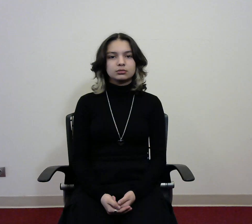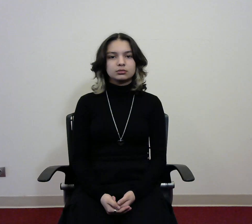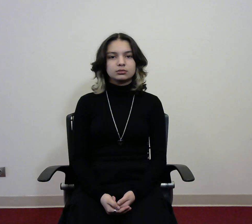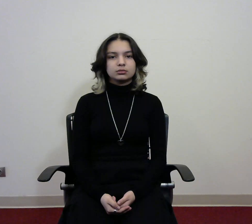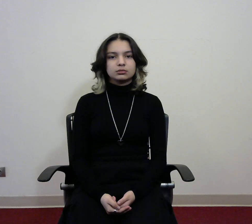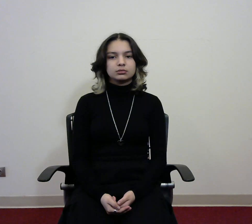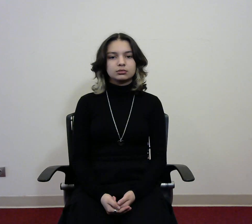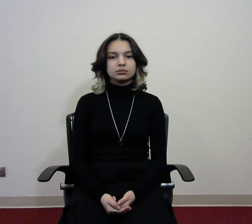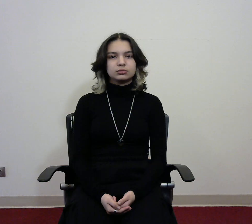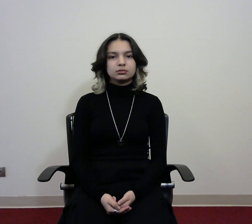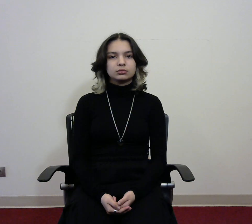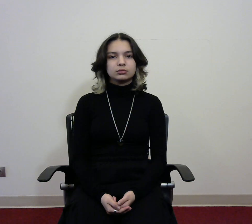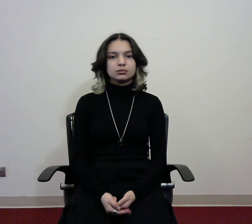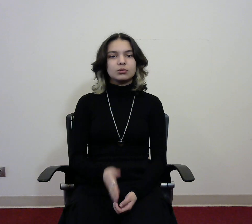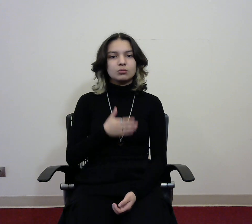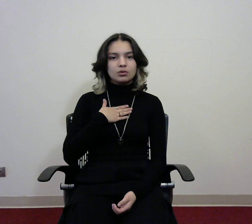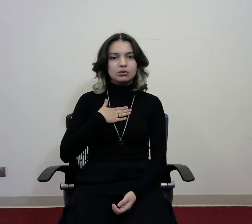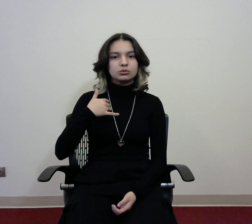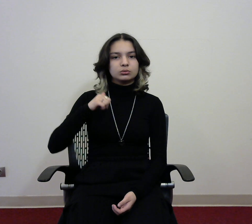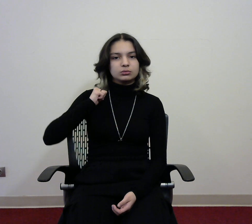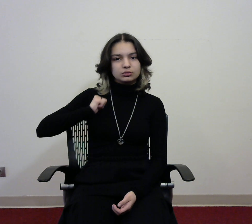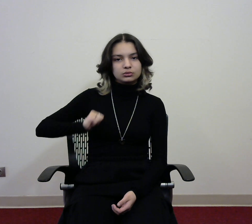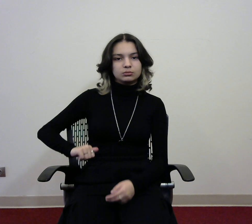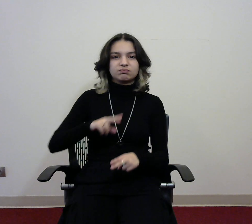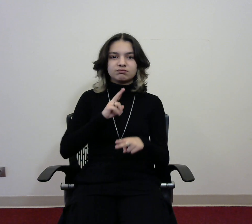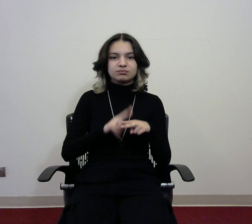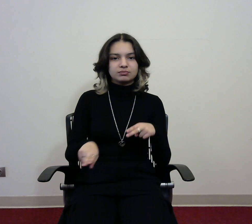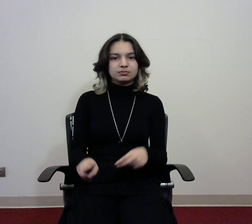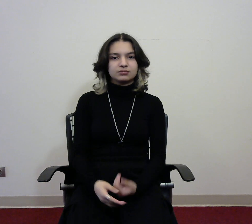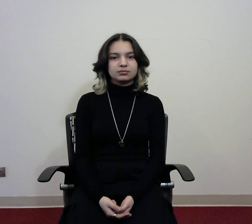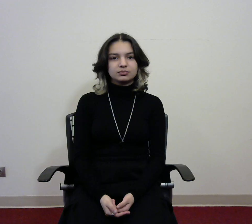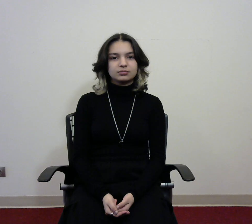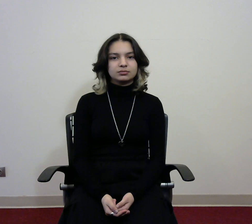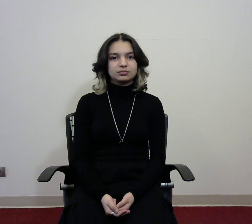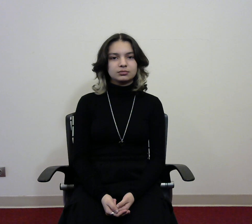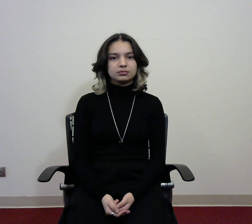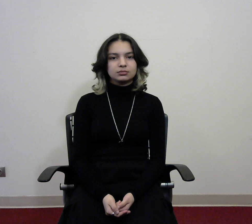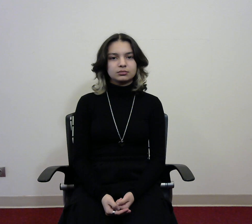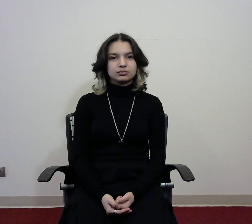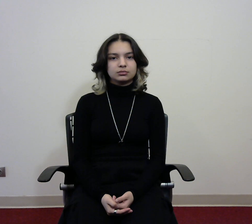Mən çantamı itirmişəm